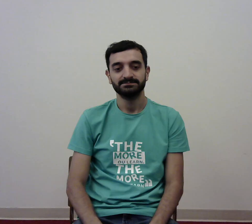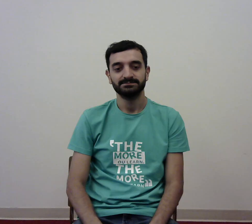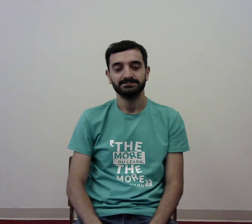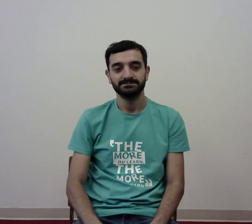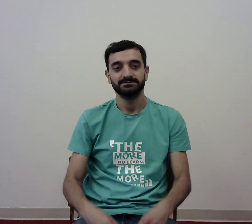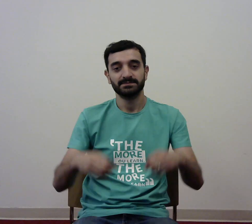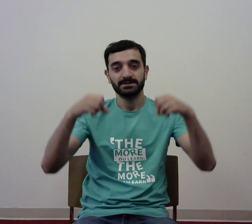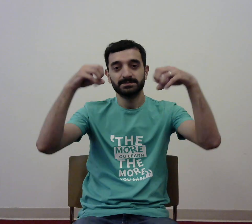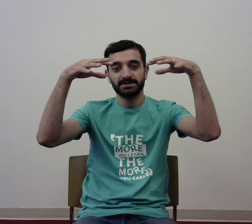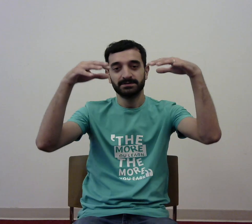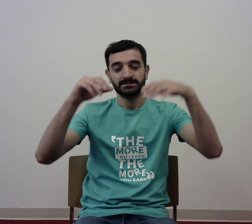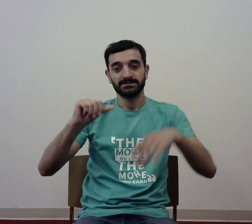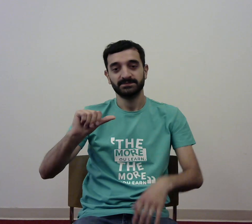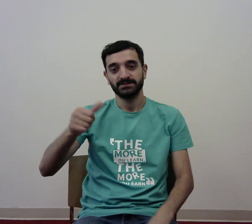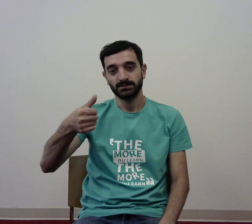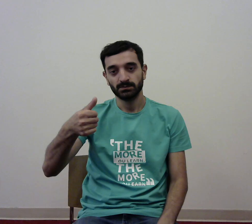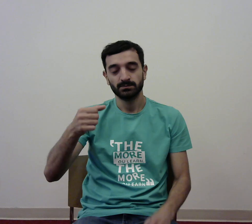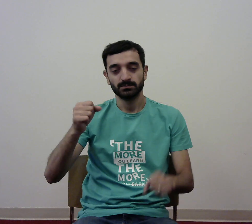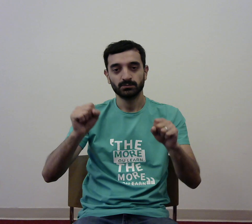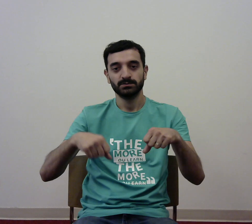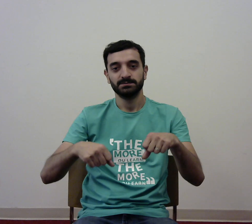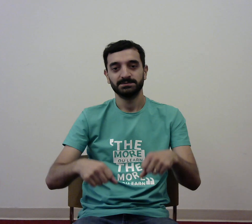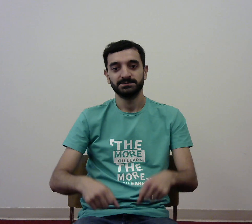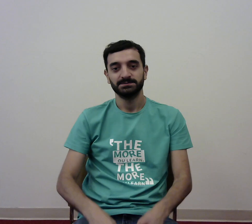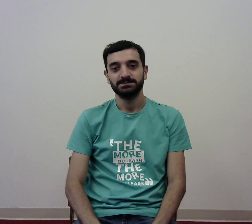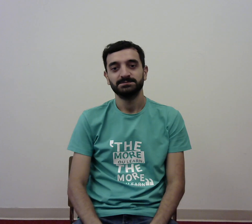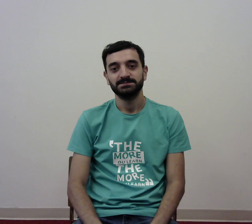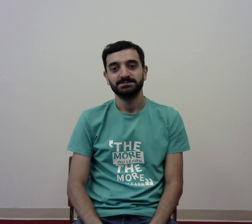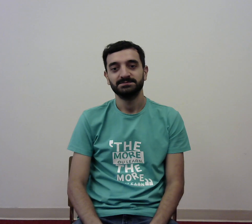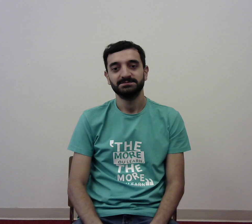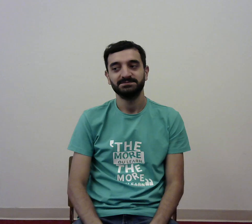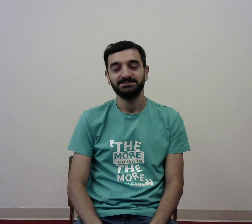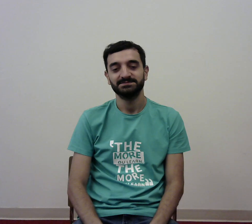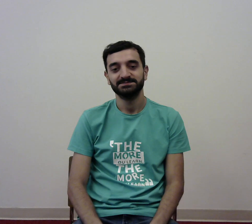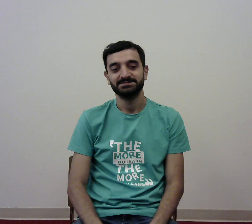İşığı yandırmaq olarmı?